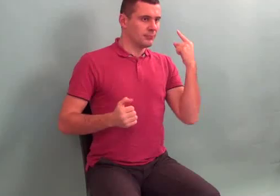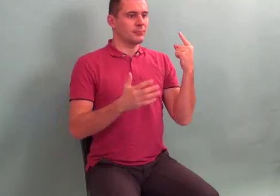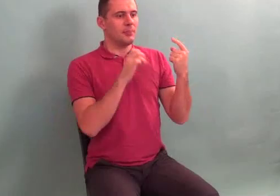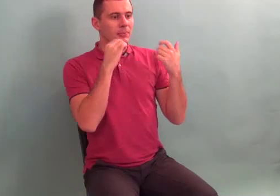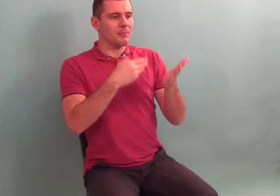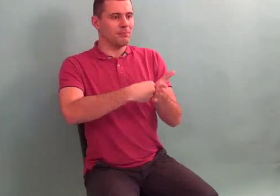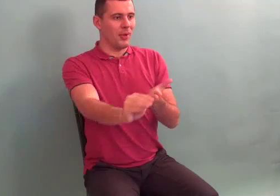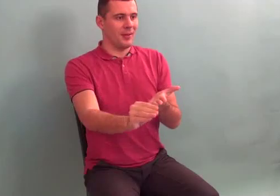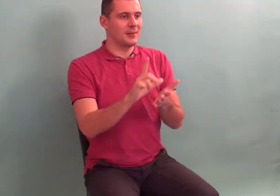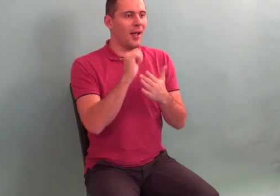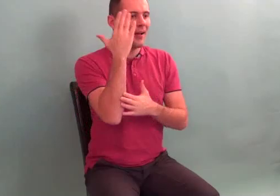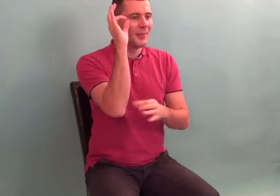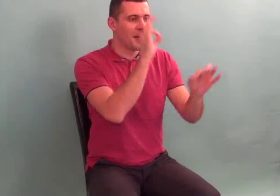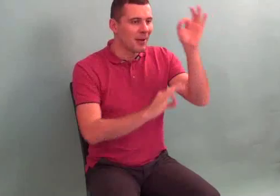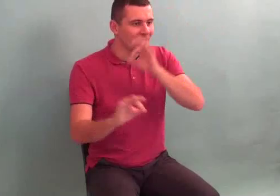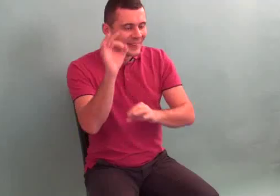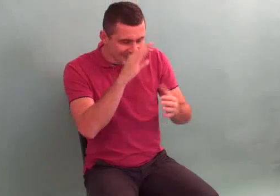Babcia chce zapłacić za naprawione okno.